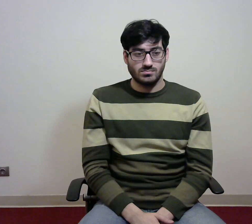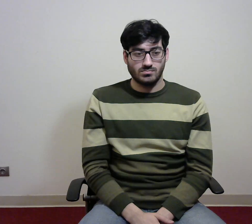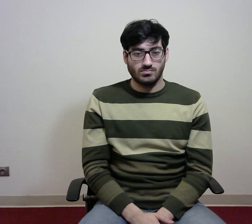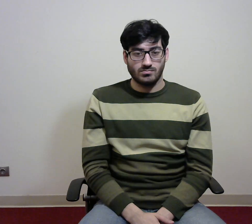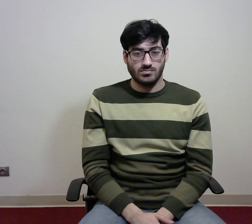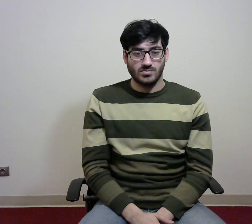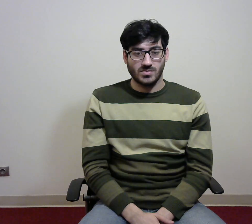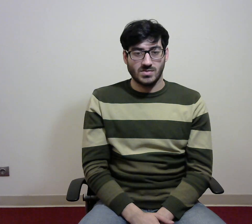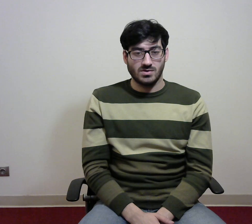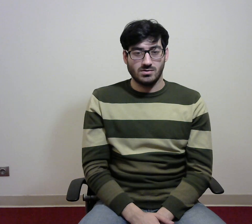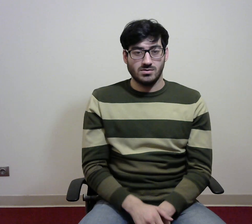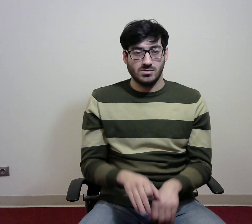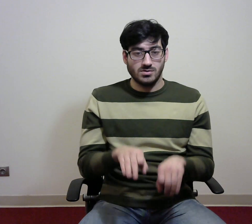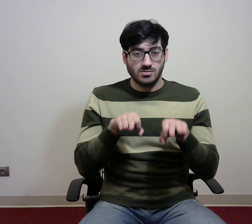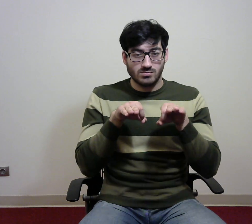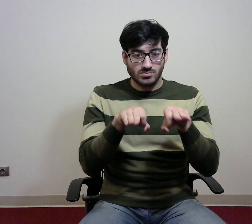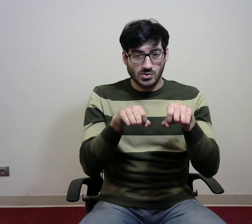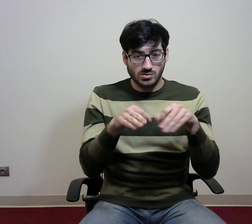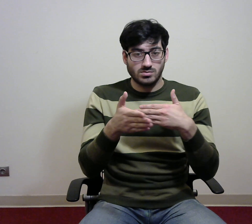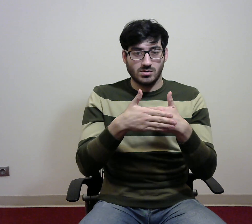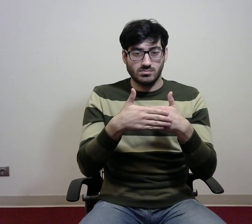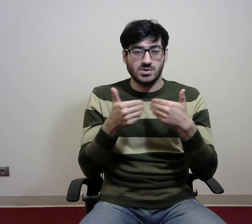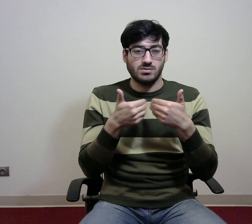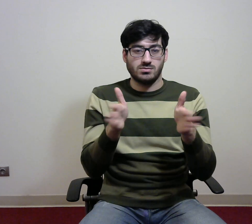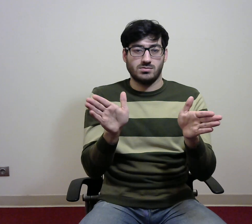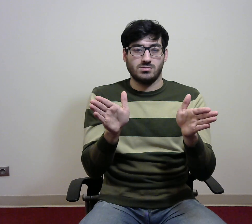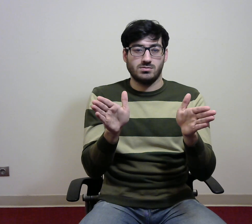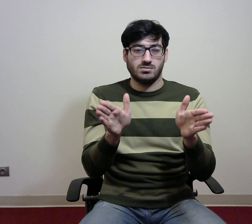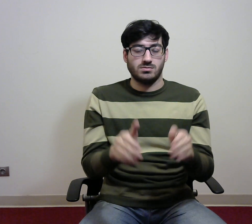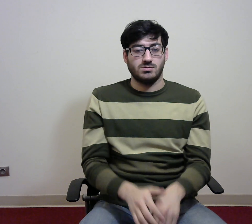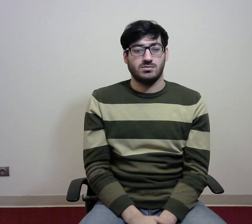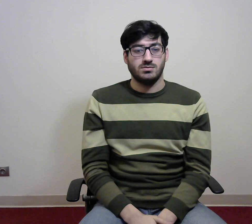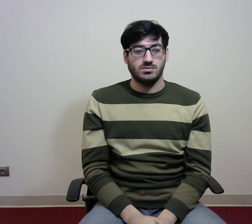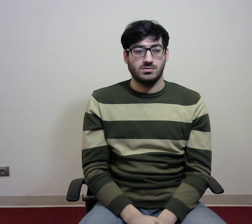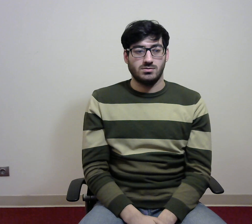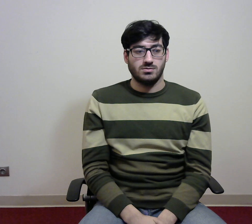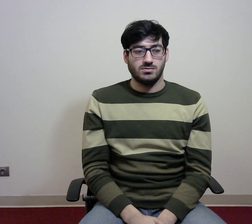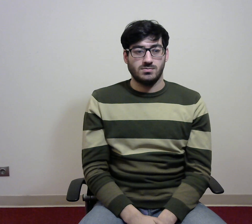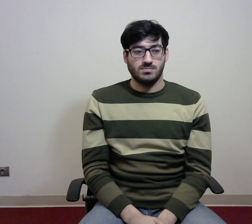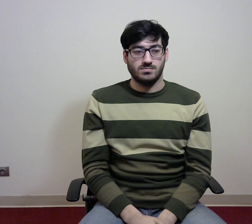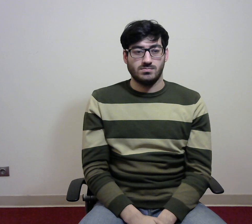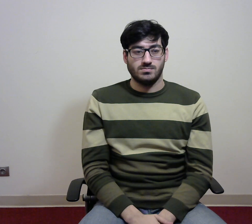Maşının qapısı açıqdır